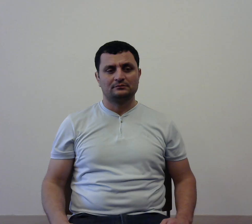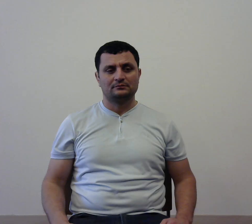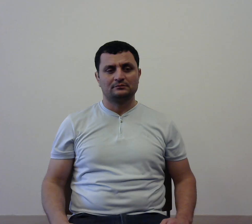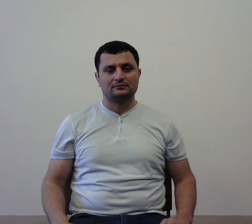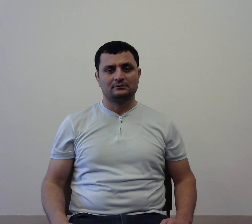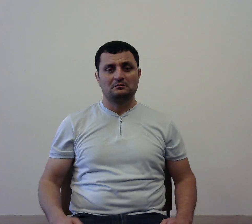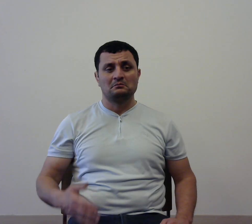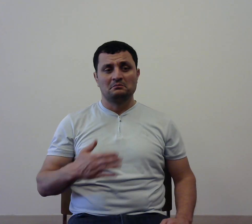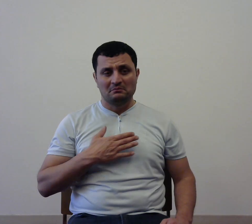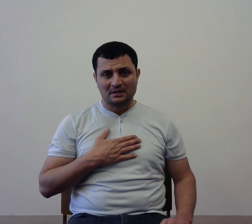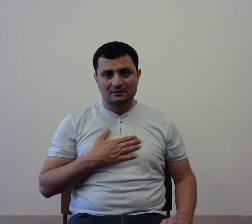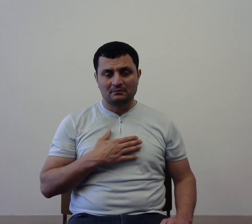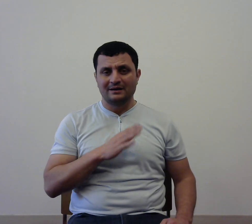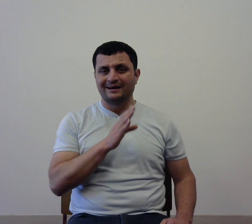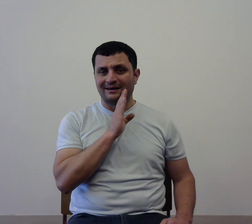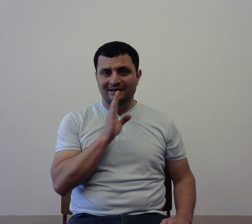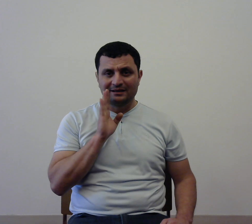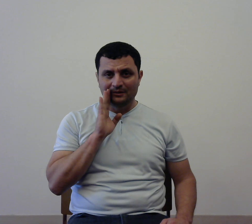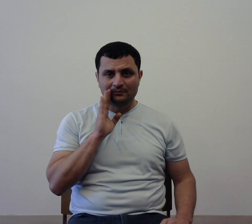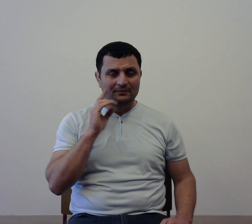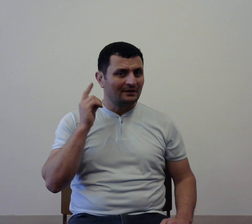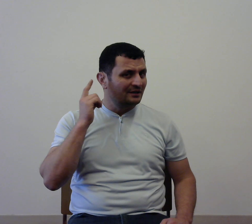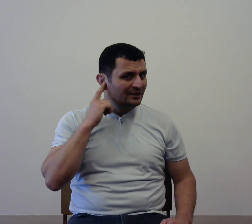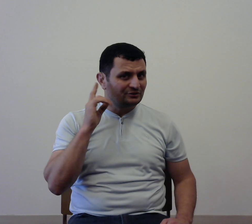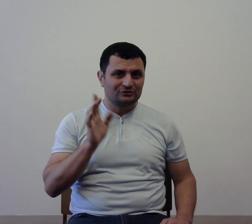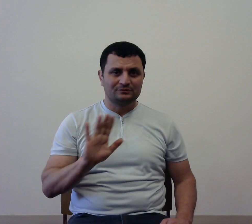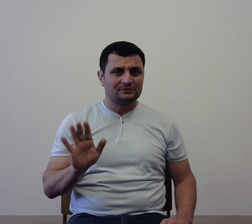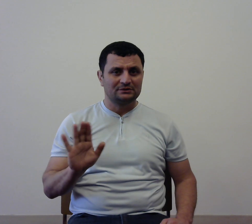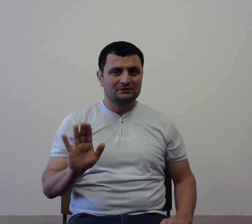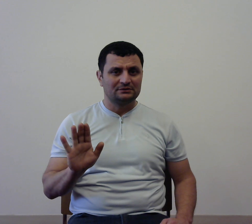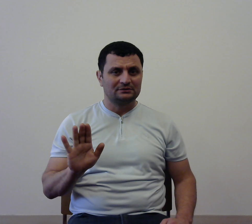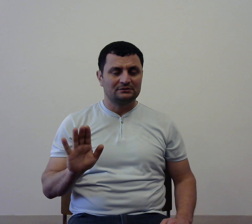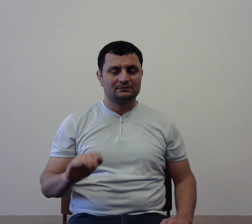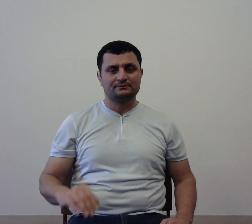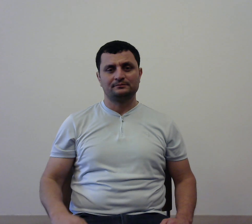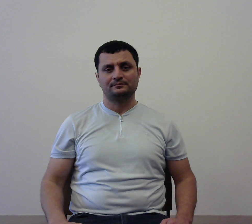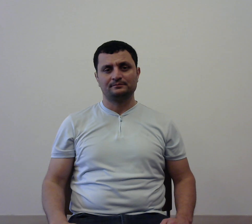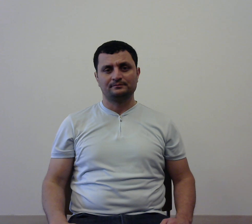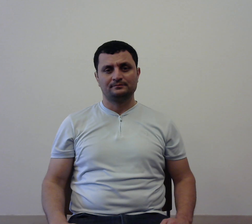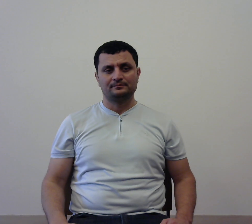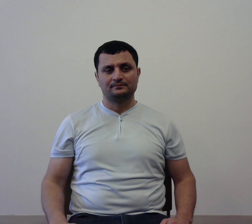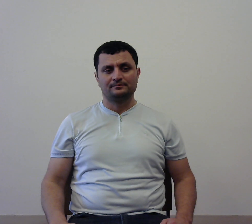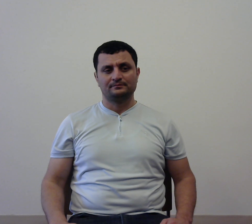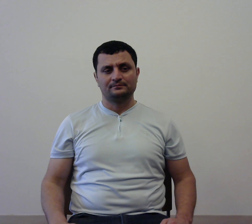Mənim anam eşitmir